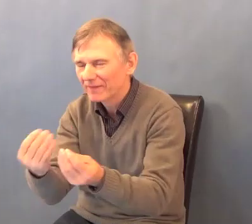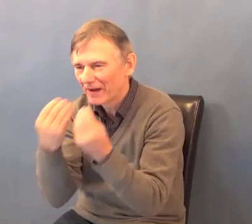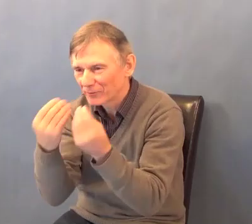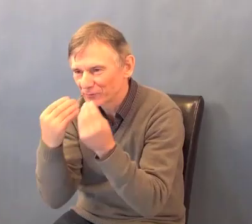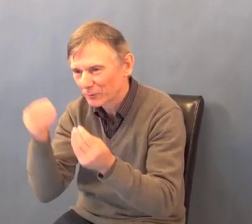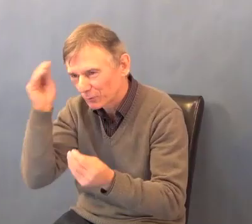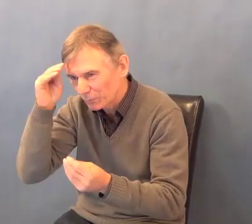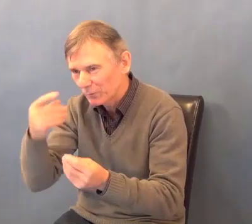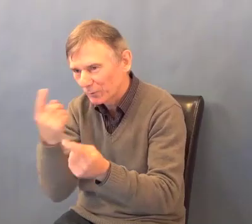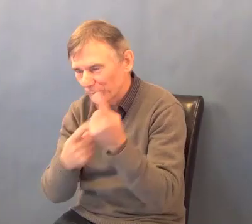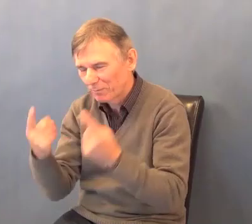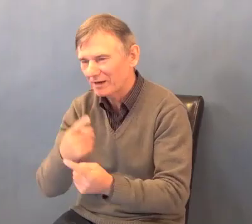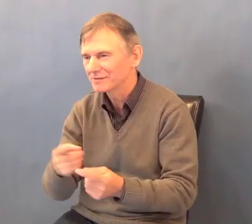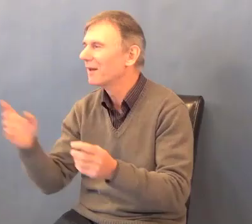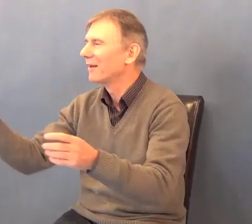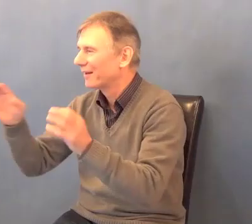Nauczysz mnie, wytłumaczysz.